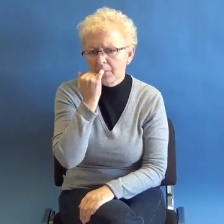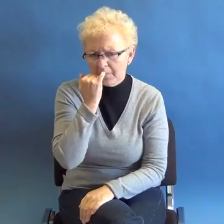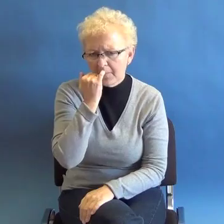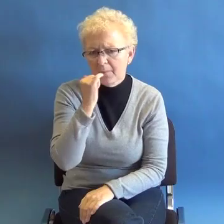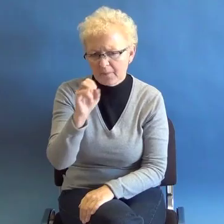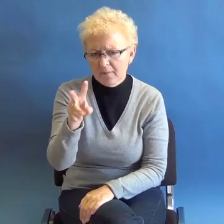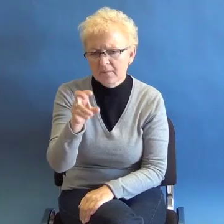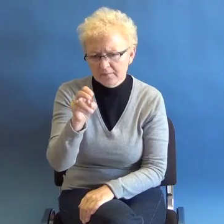Tak.